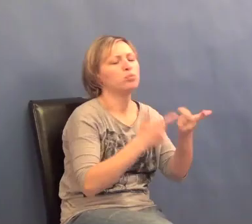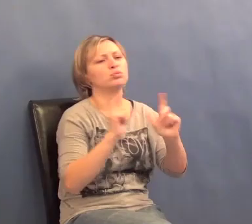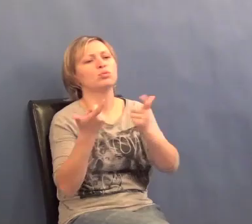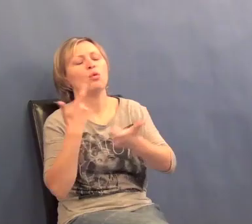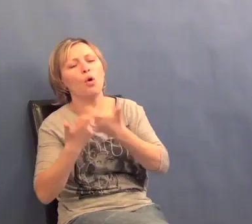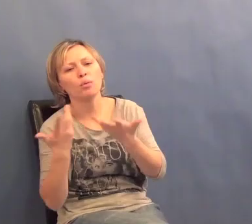Co należy zrobić?